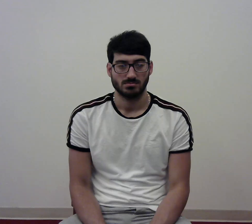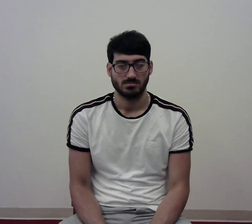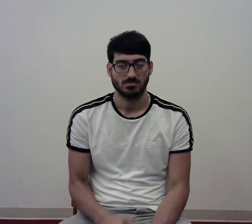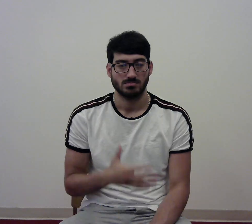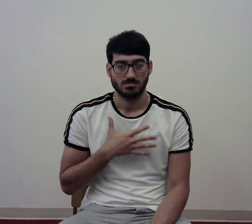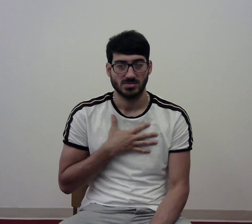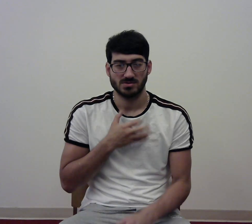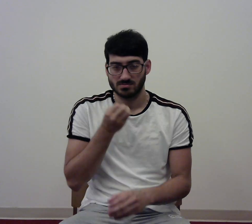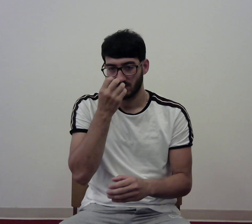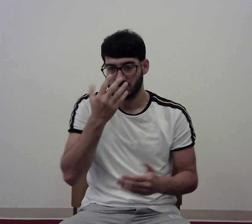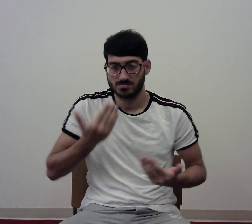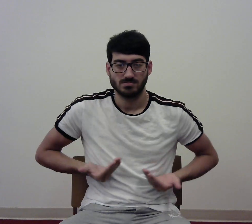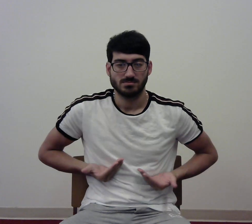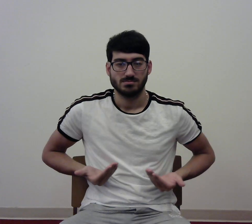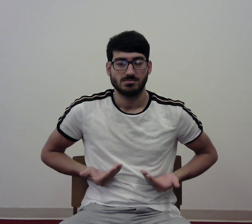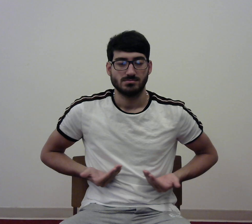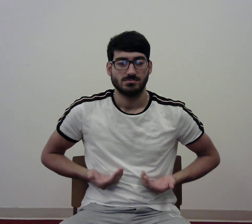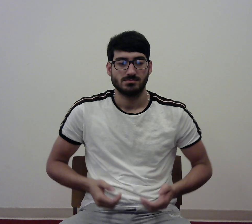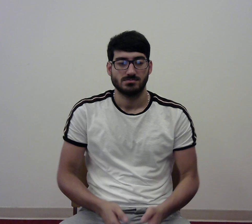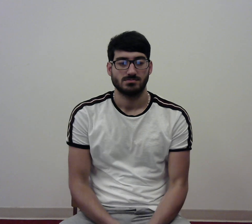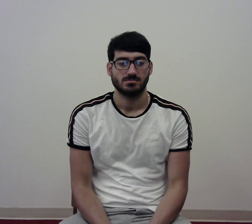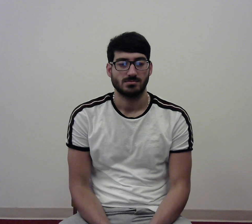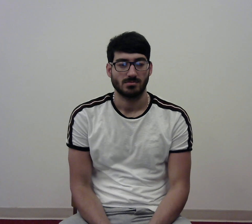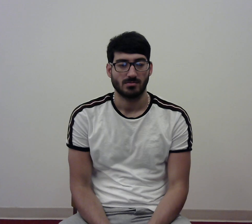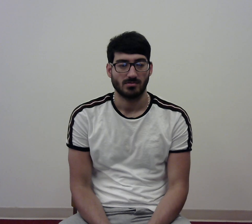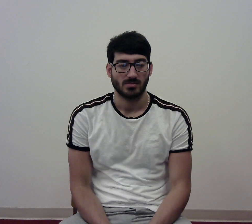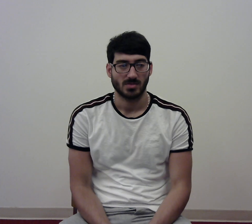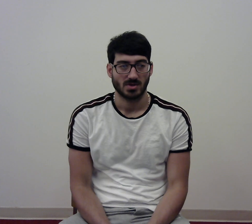Mən Bakıda yaşayıram